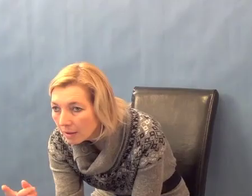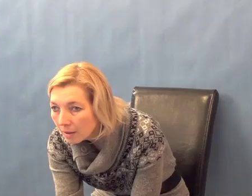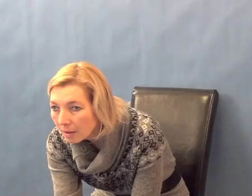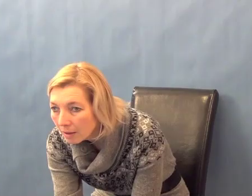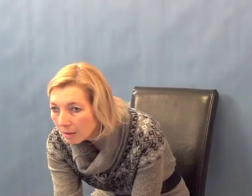To.